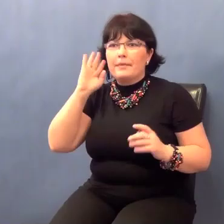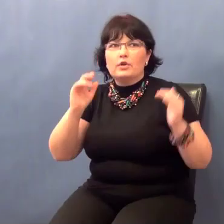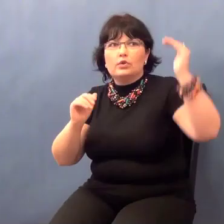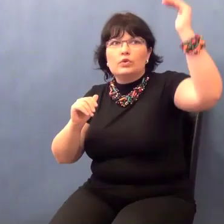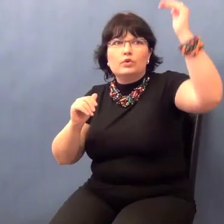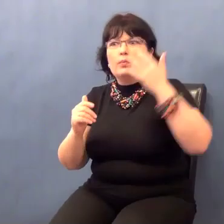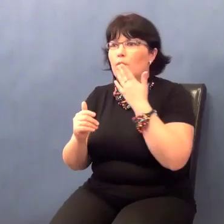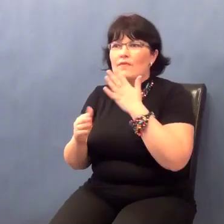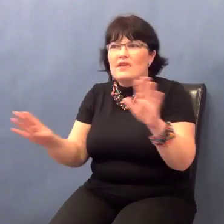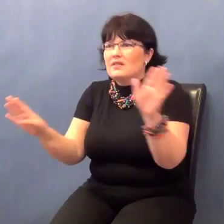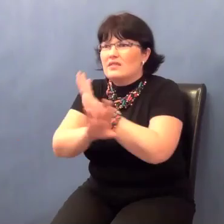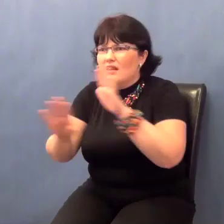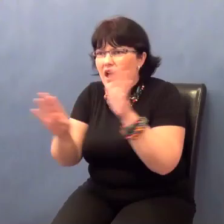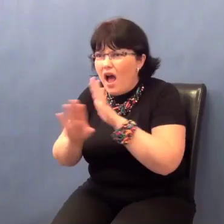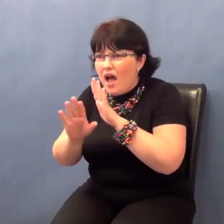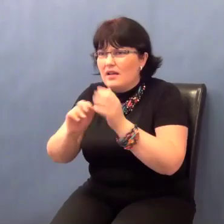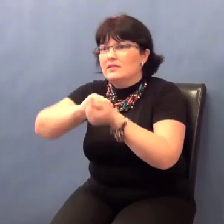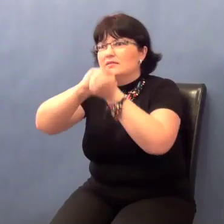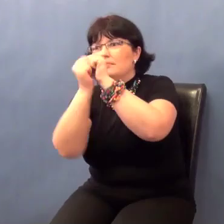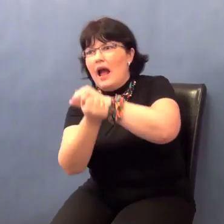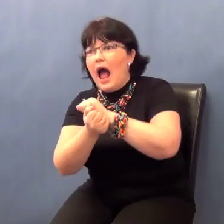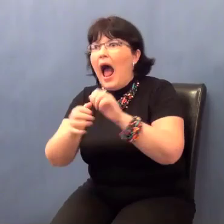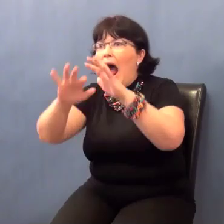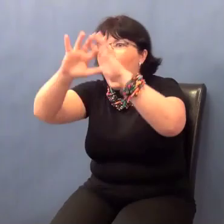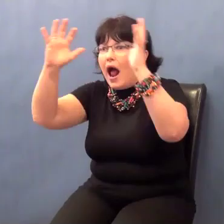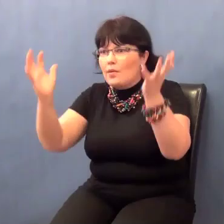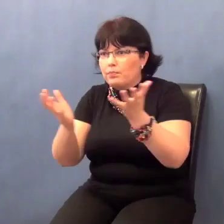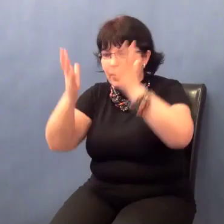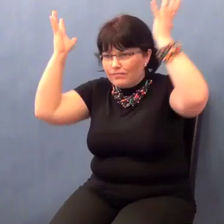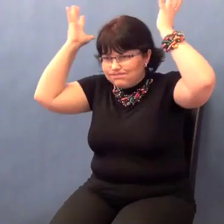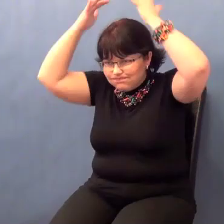A ten duży miś mówi: "Nie! Zamienię jabłko na arbuz."